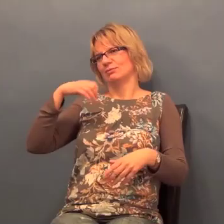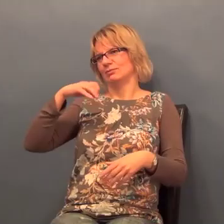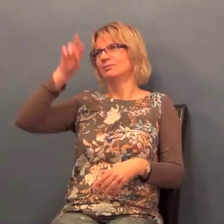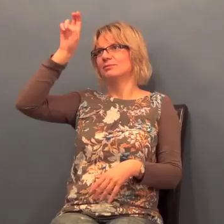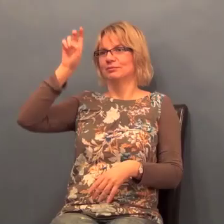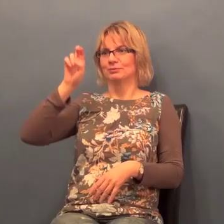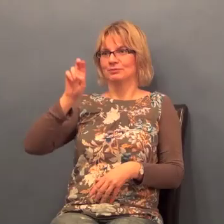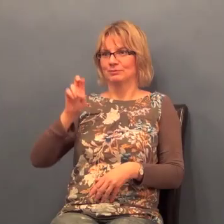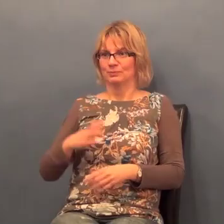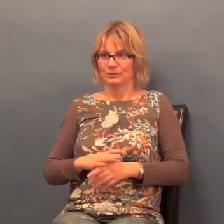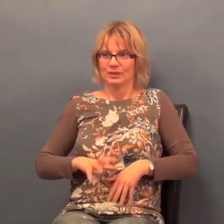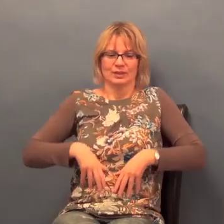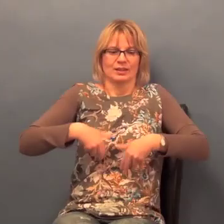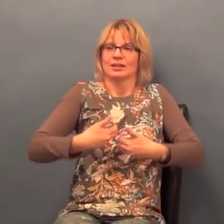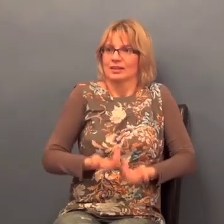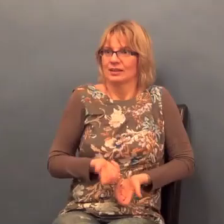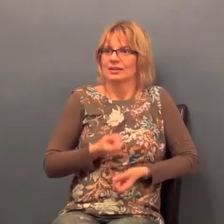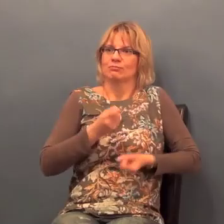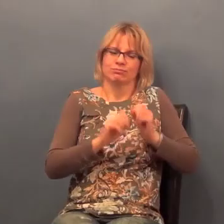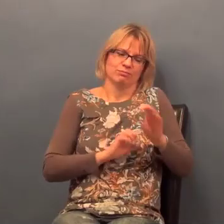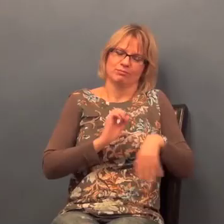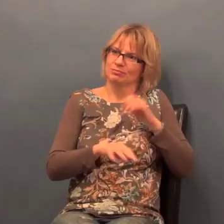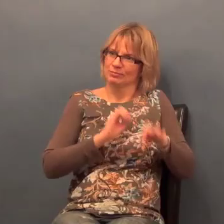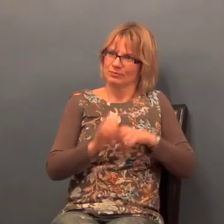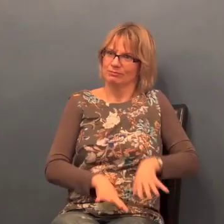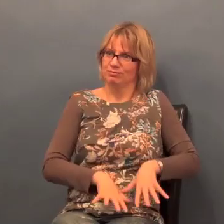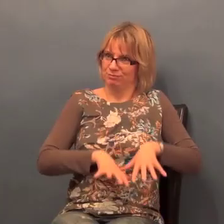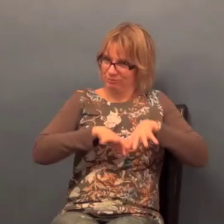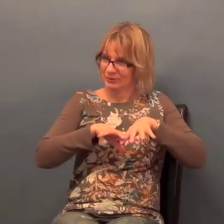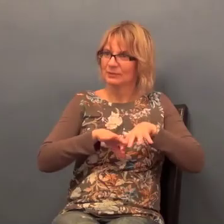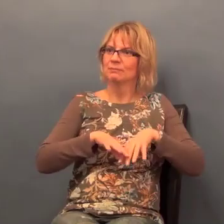Schodzi z drabiny, gruszki z fartucha wrzuca do pełnego kosza.